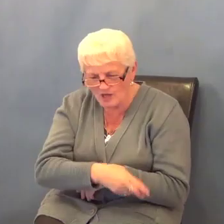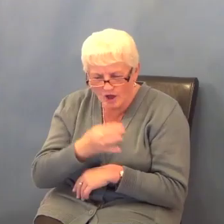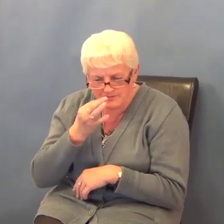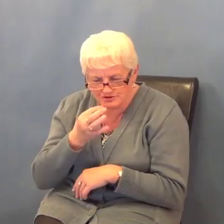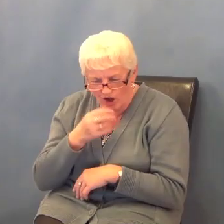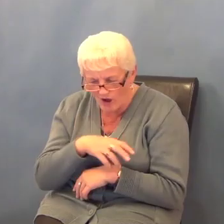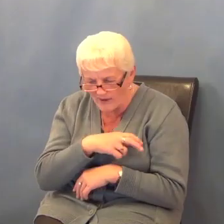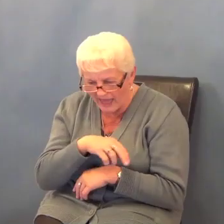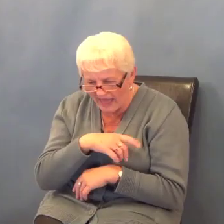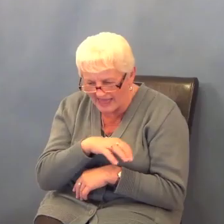Pszczoły latają.